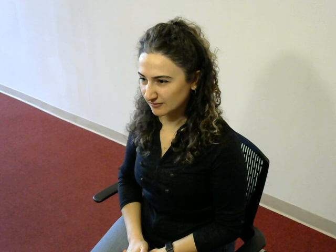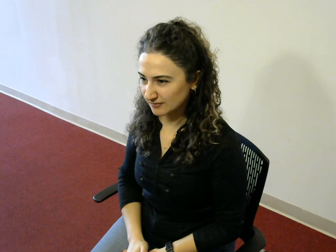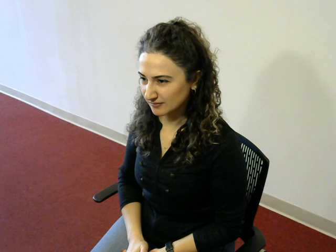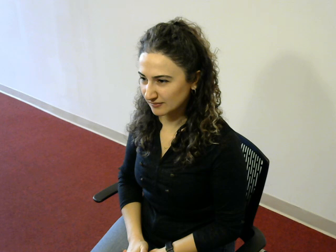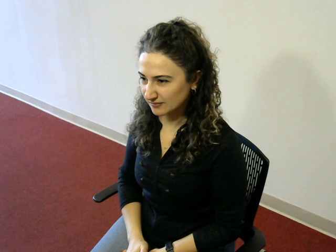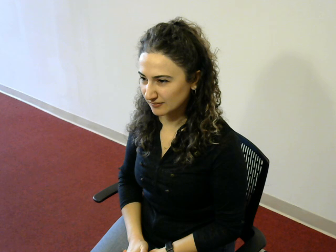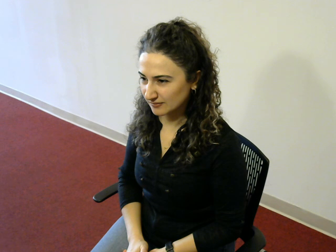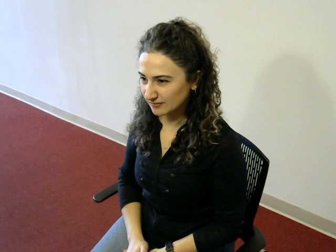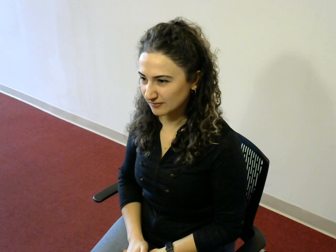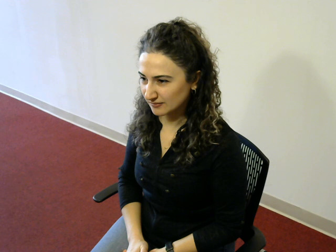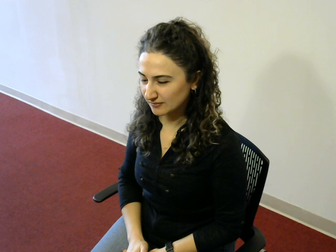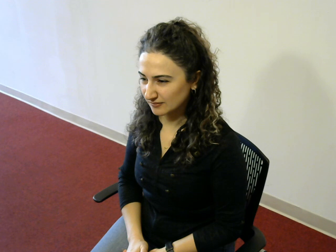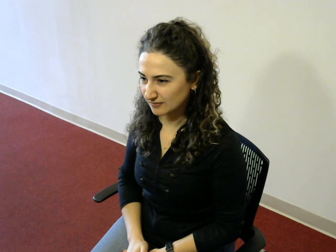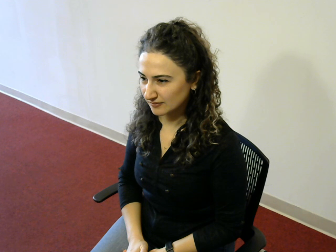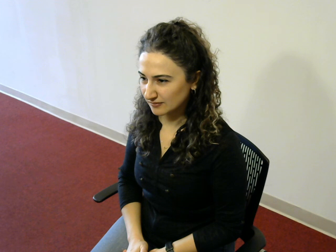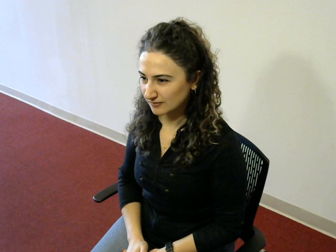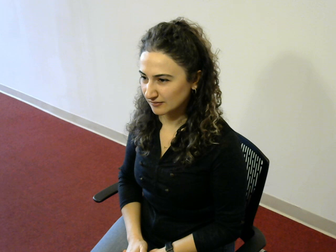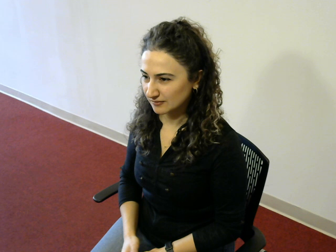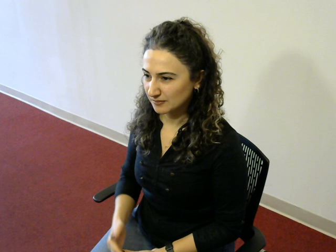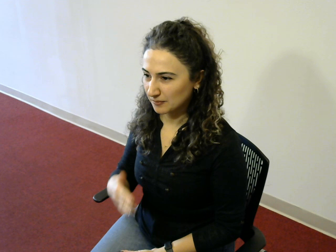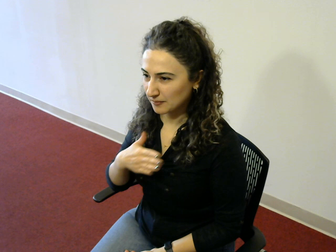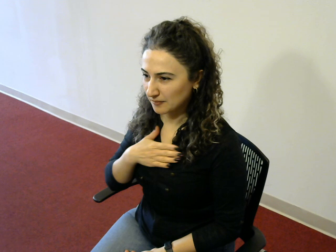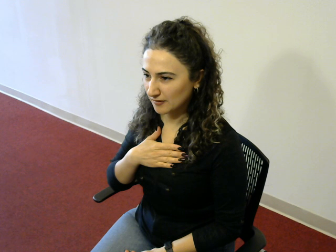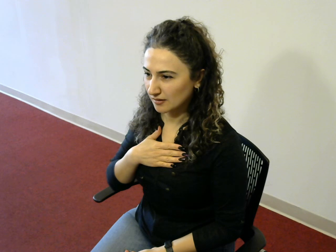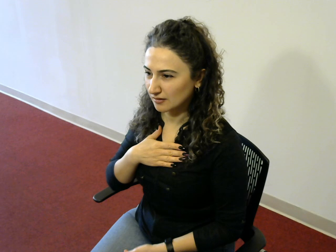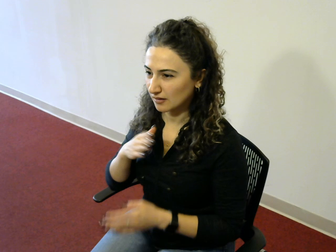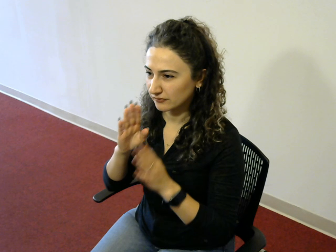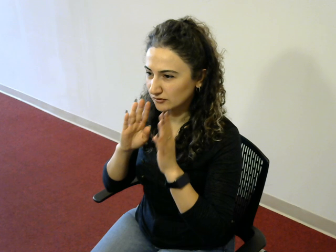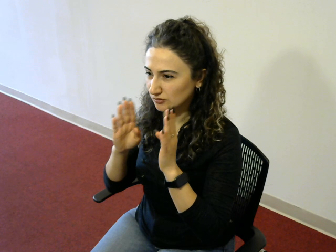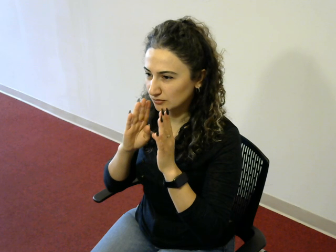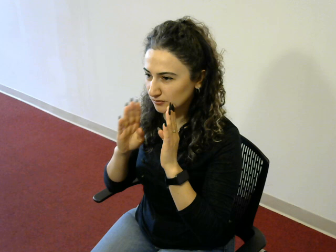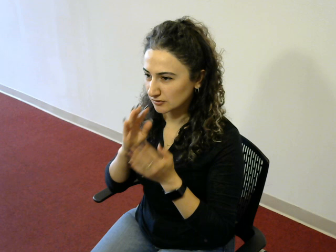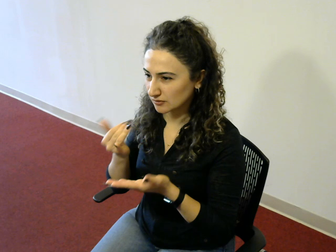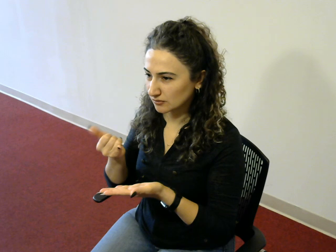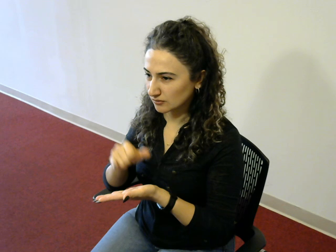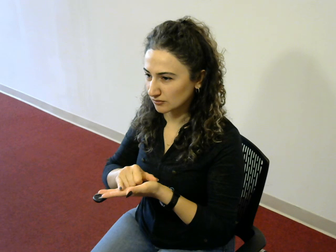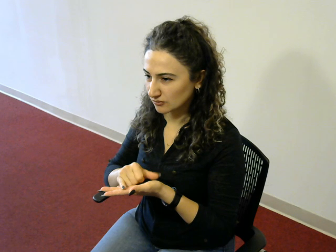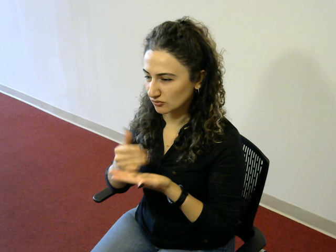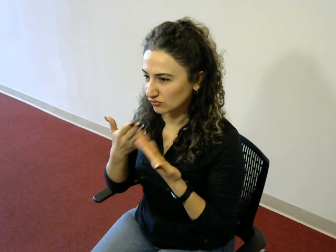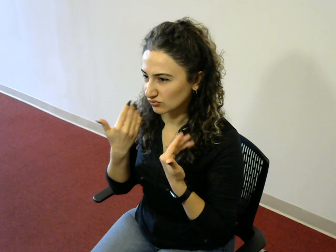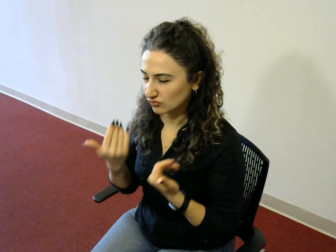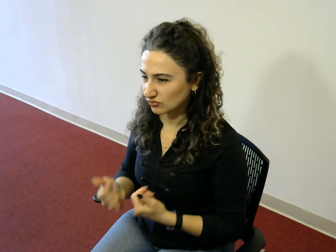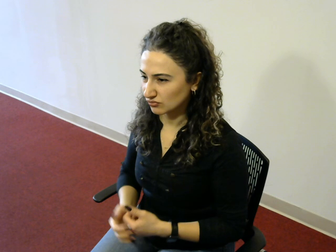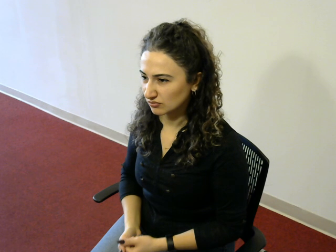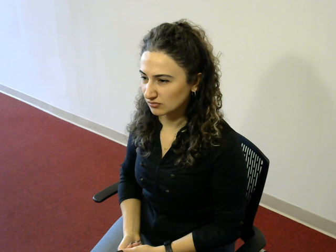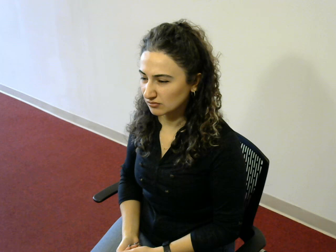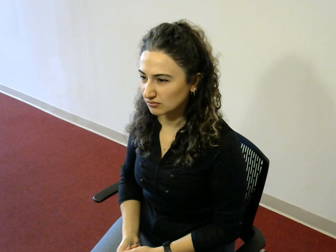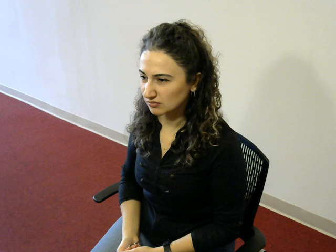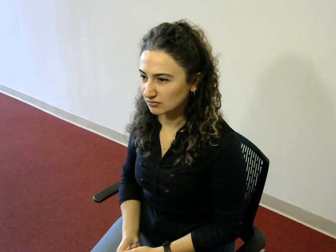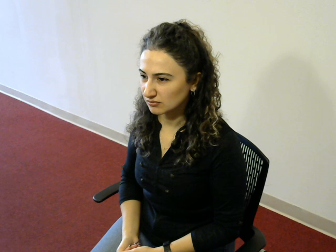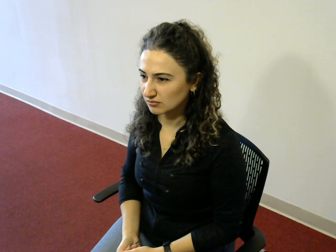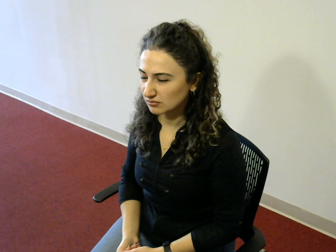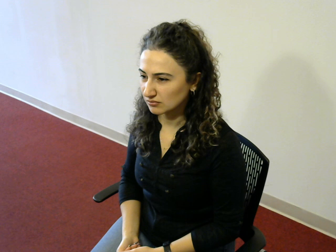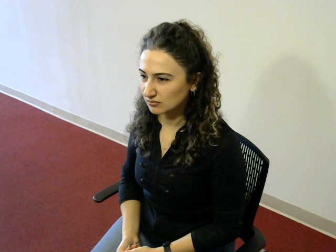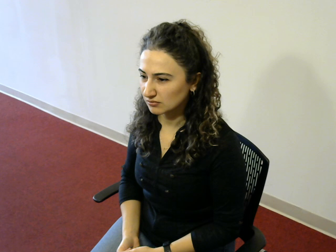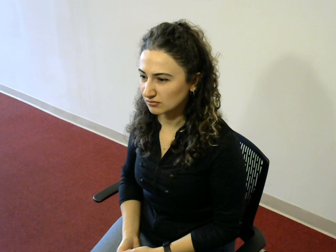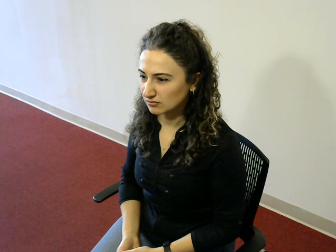Mənim Facebook hesabım yoxdur